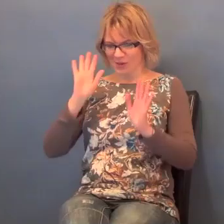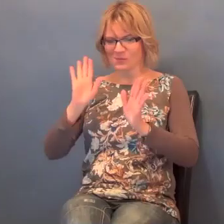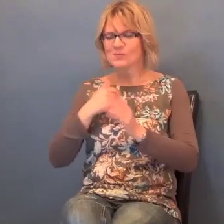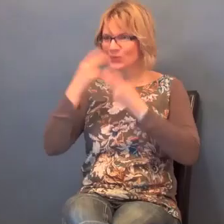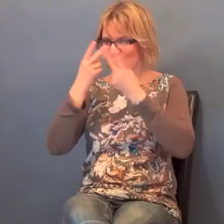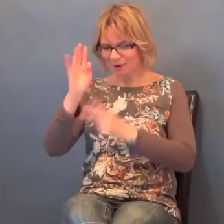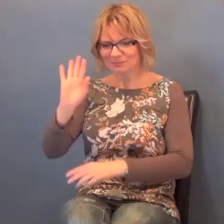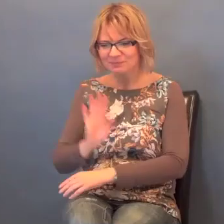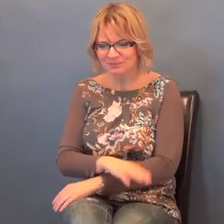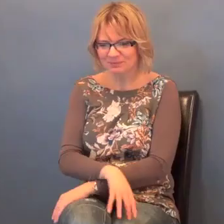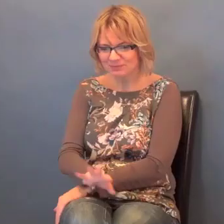Poczekaj, już szukam.